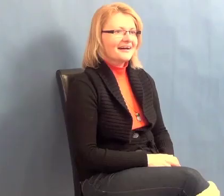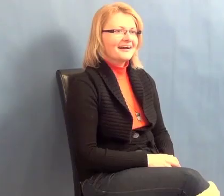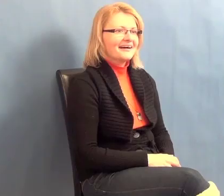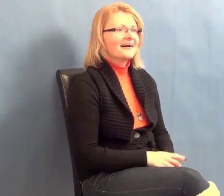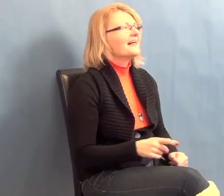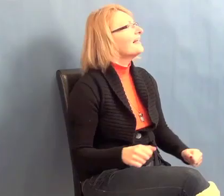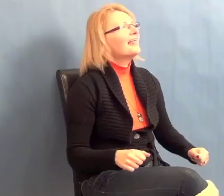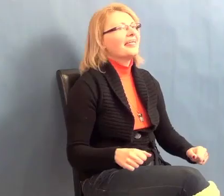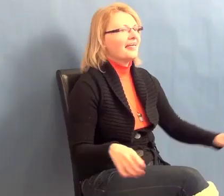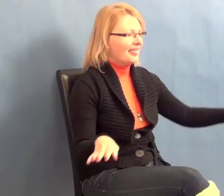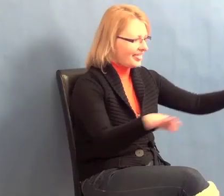Można niepostrzeżenie spaść.